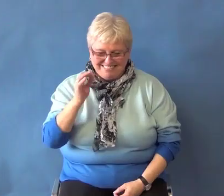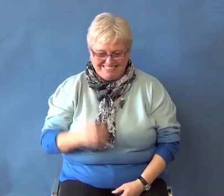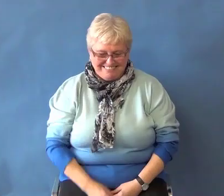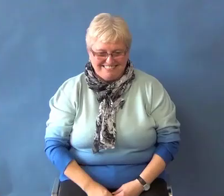Duch.